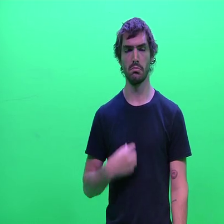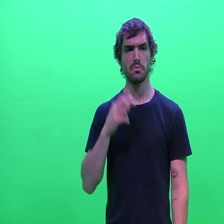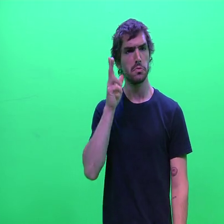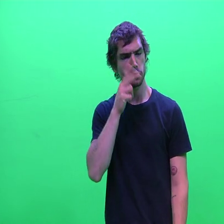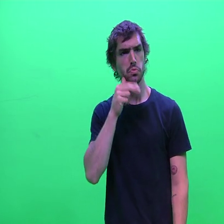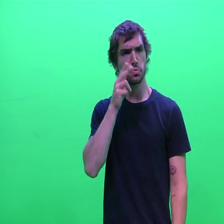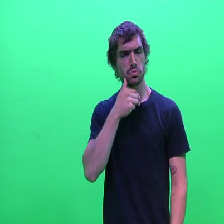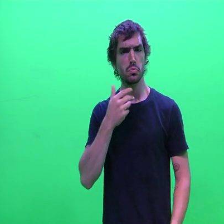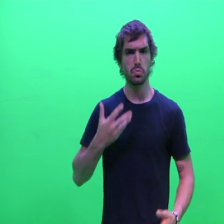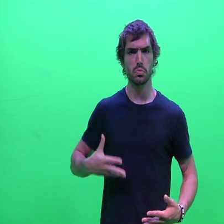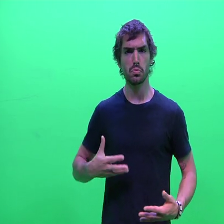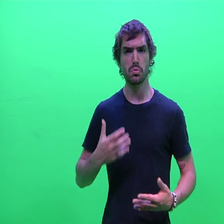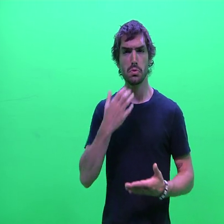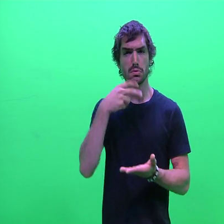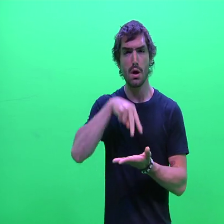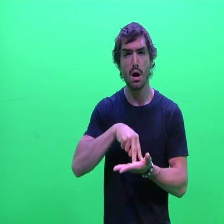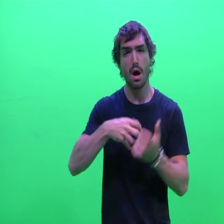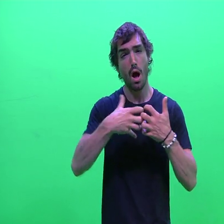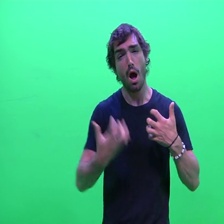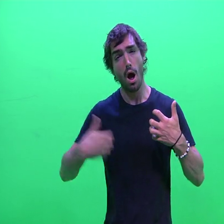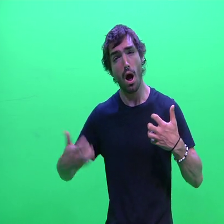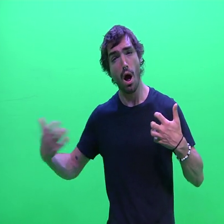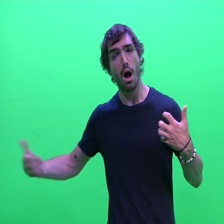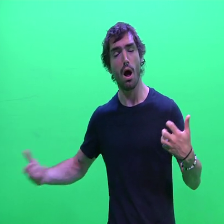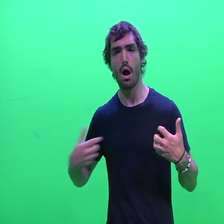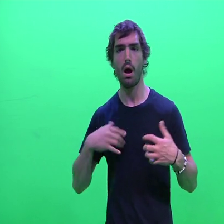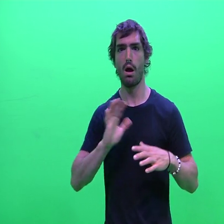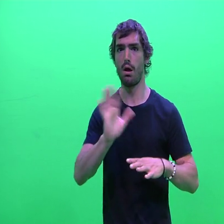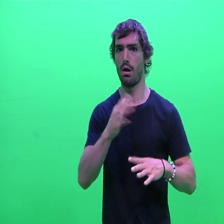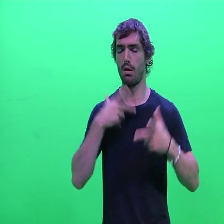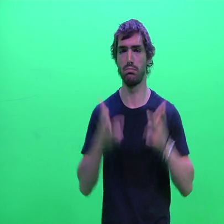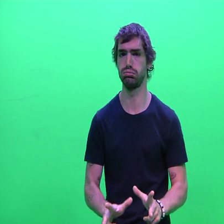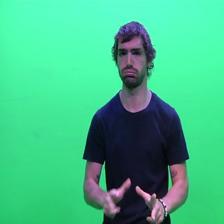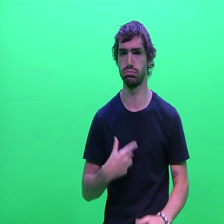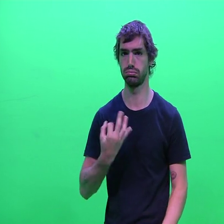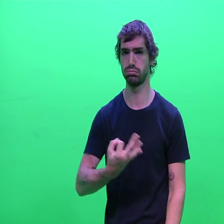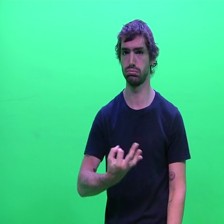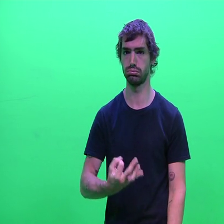Em fa força mal, però si estic dret molta estona he de seure, no puc.